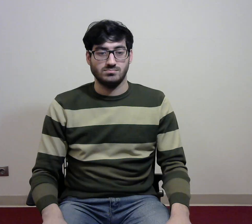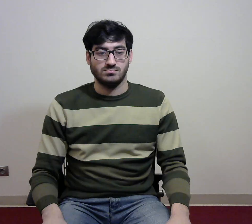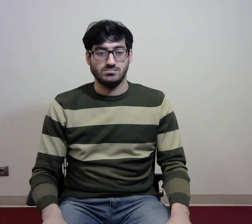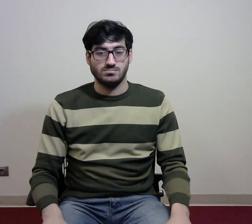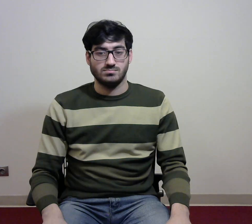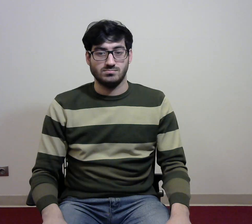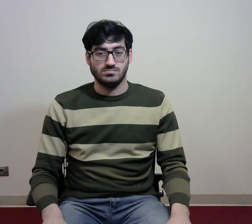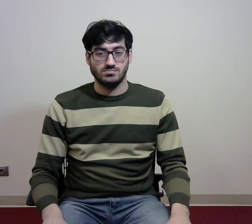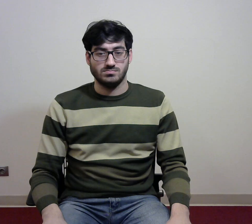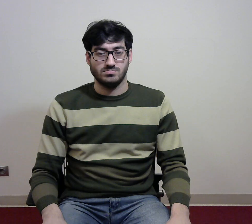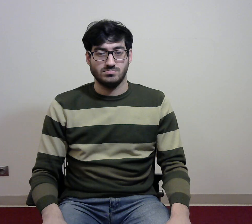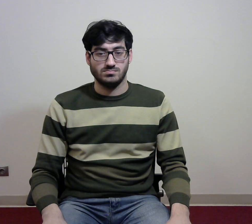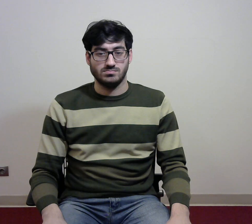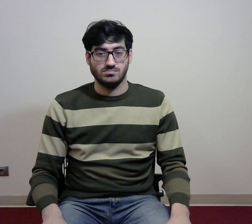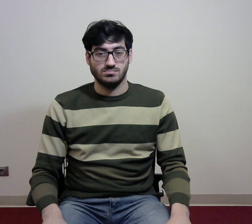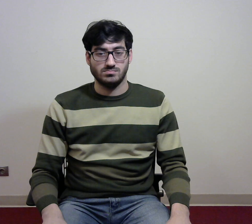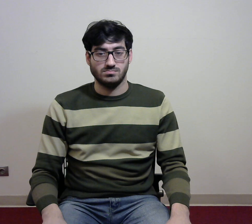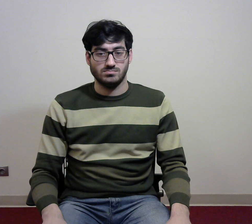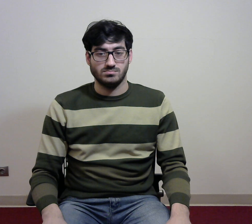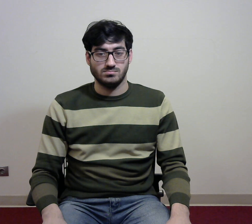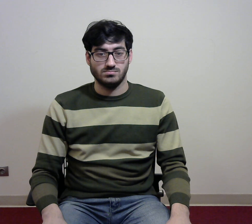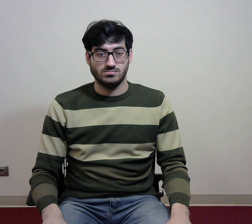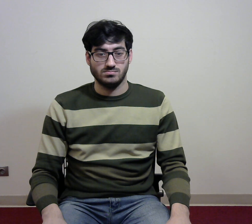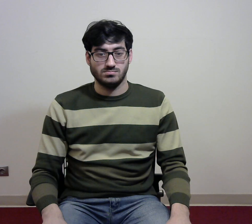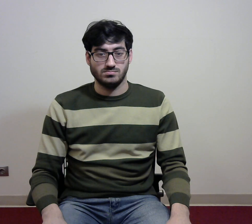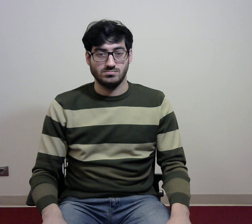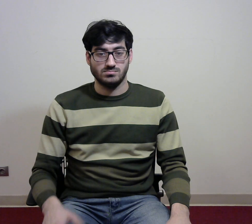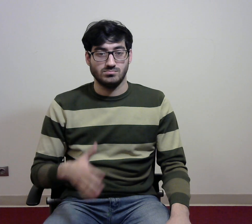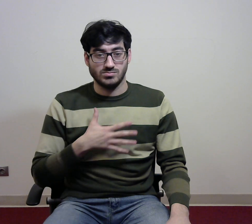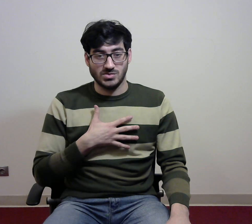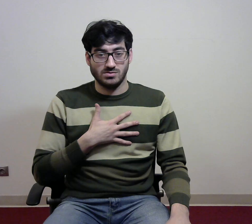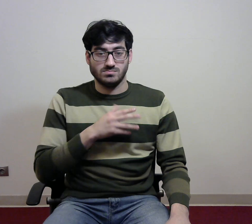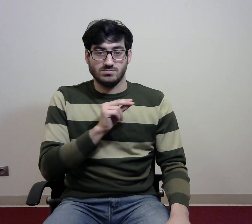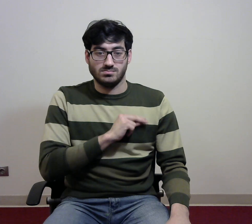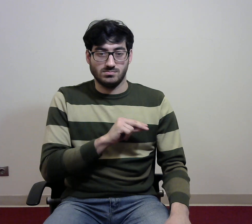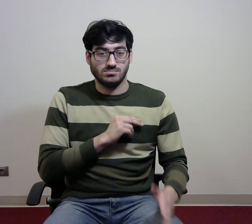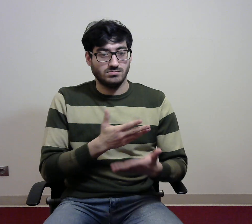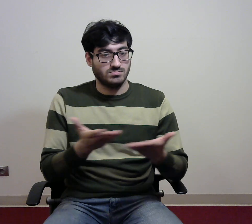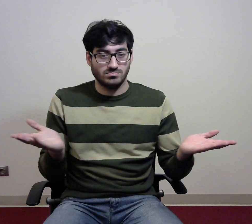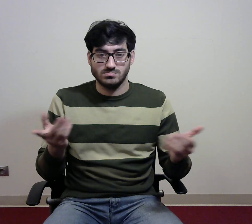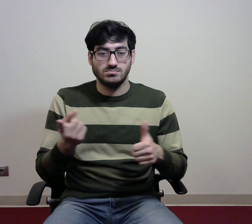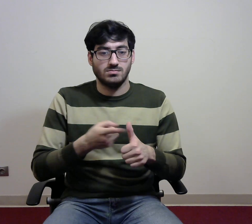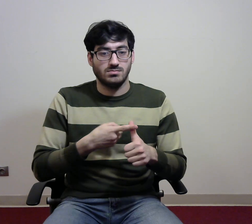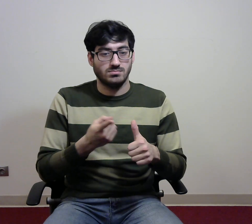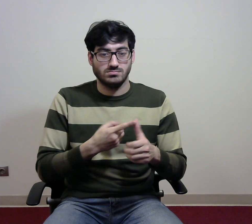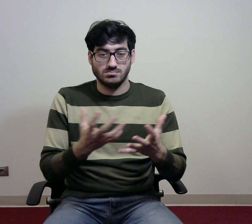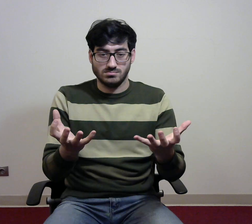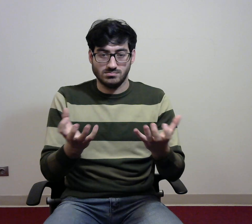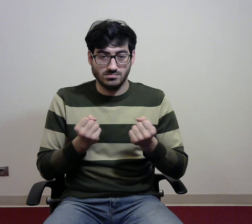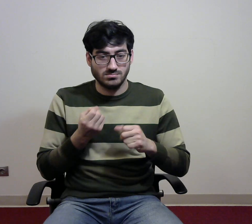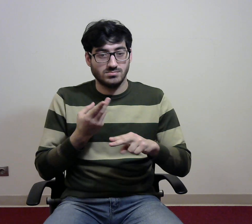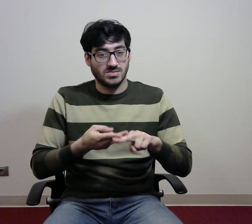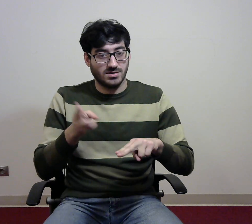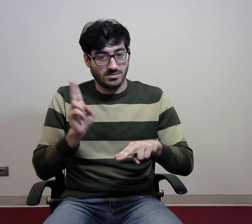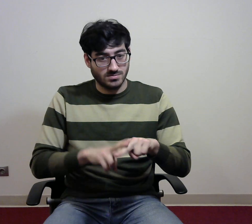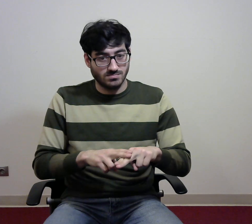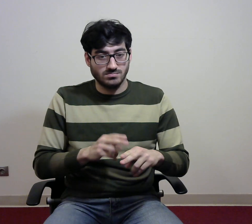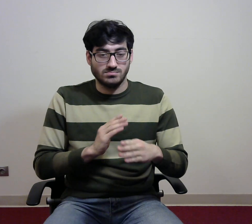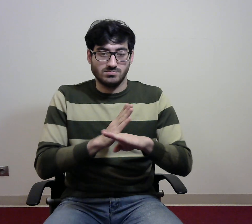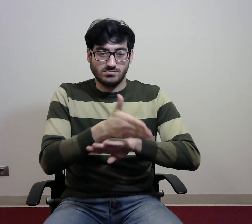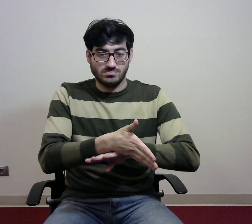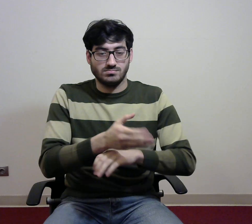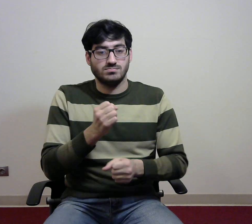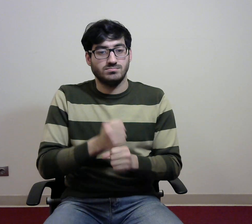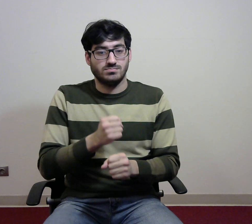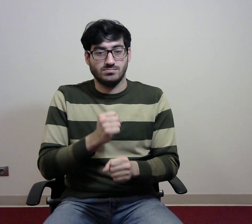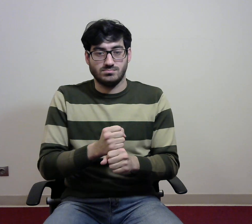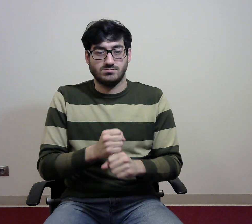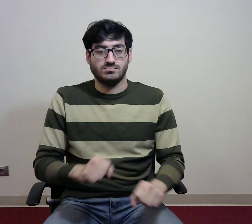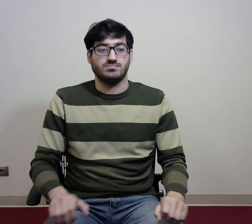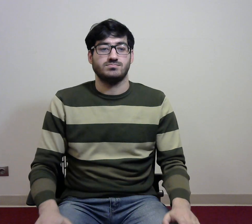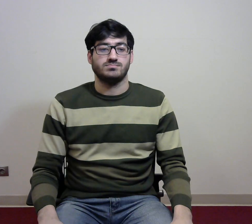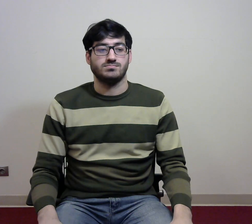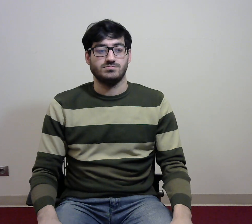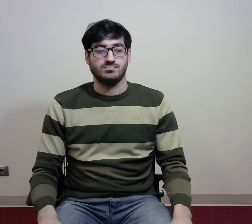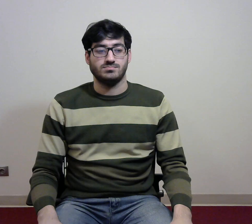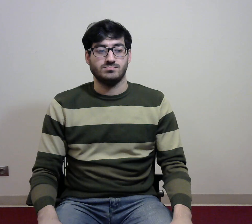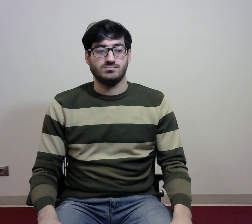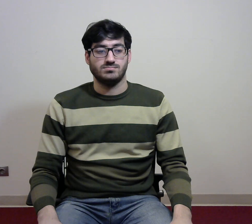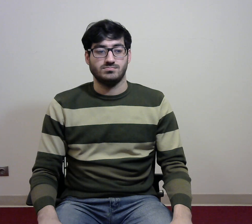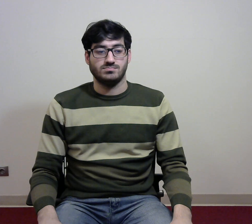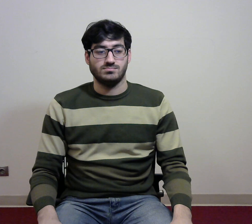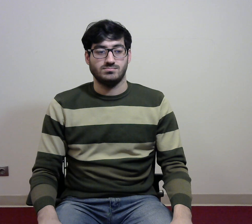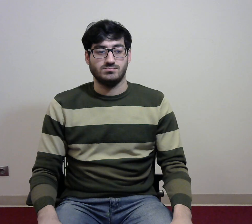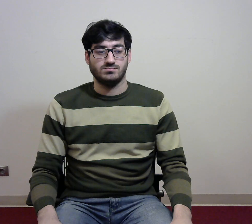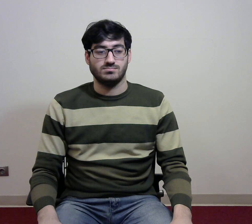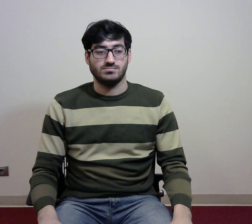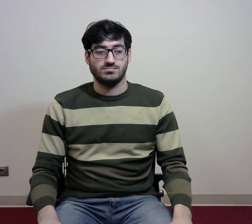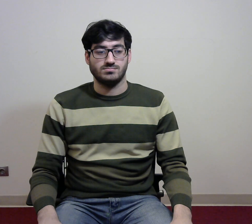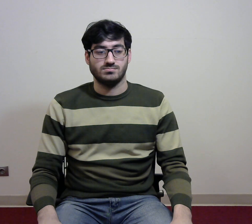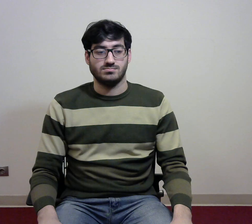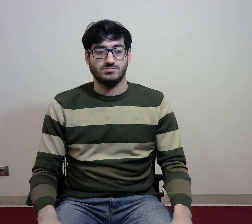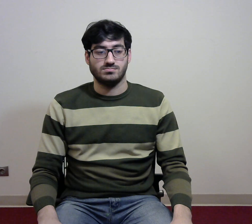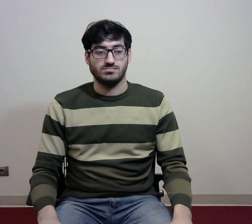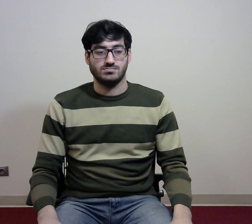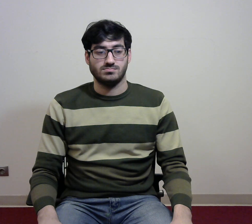Mən işsiz adı almaq üçün müraciət edirəm